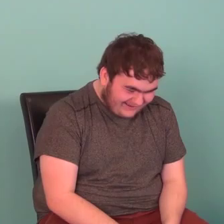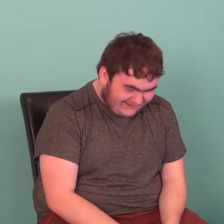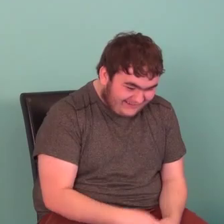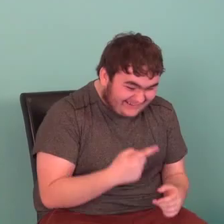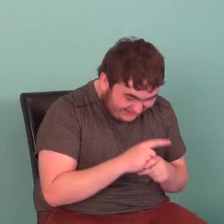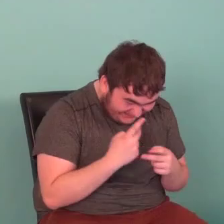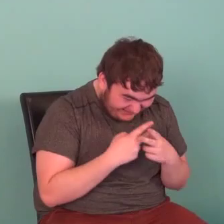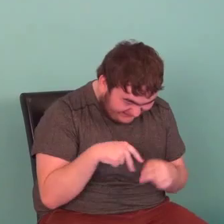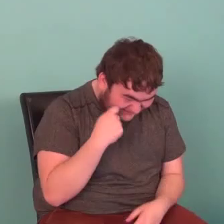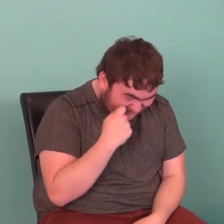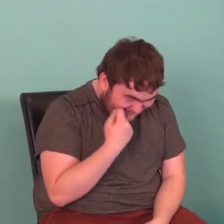Tak samo, wizyta u dziadka.